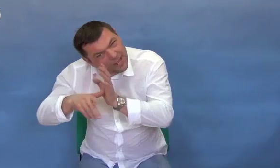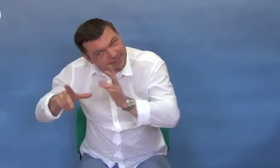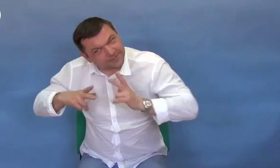Wczasy.